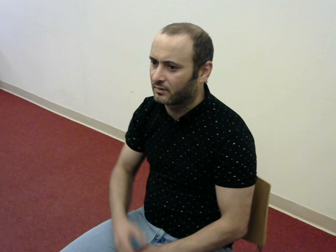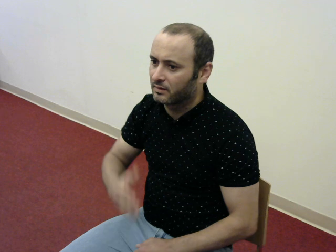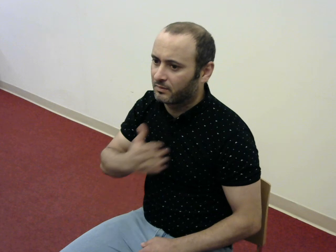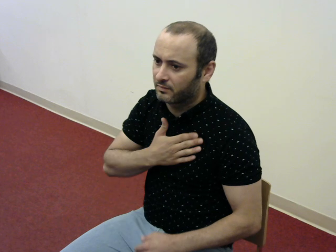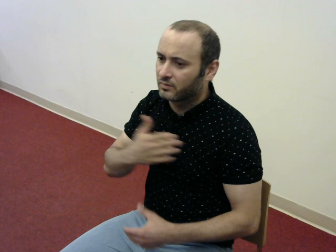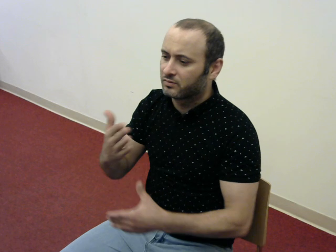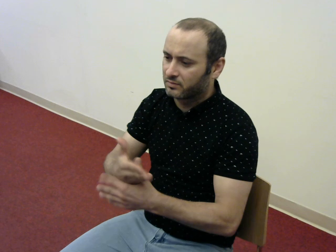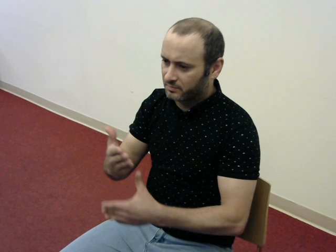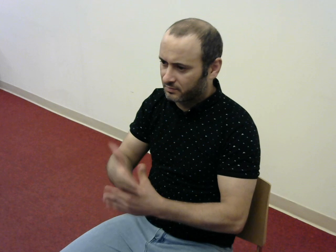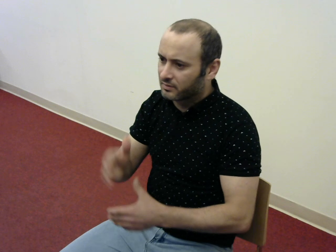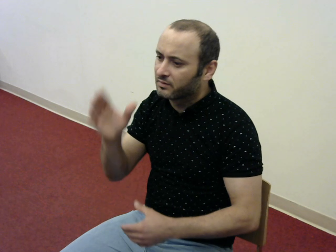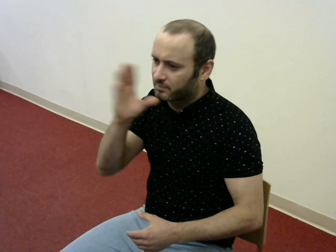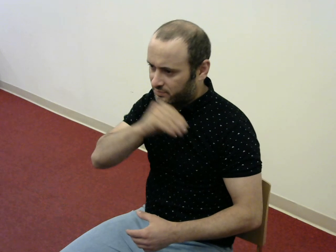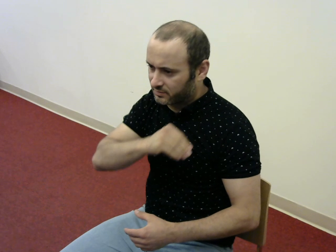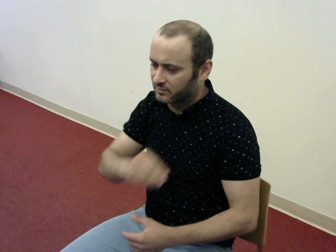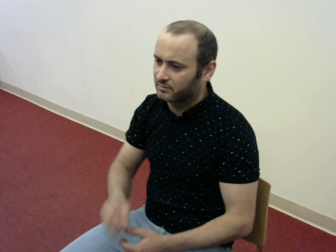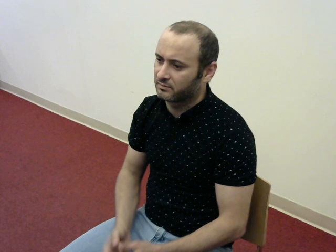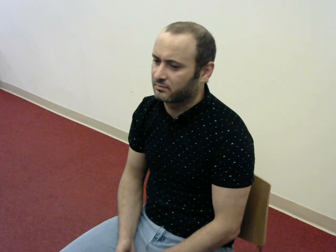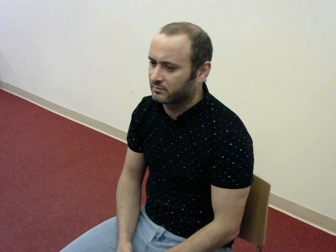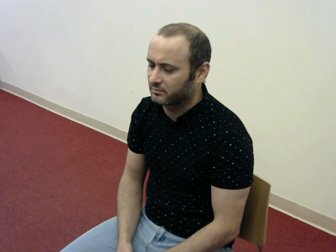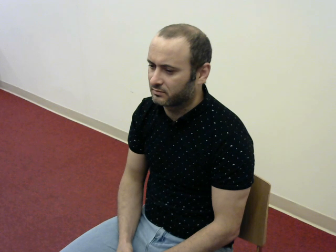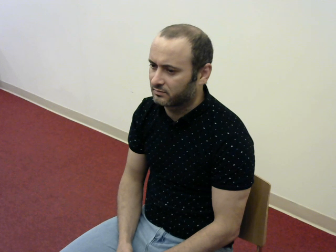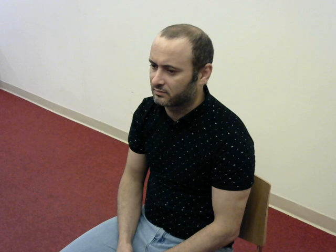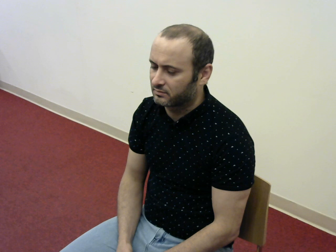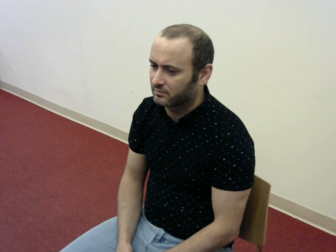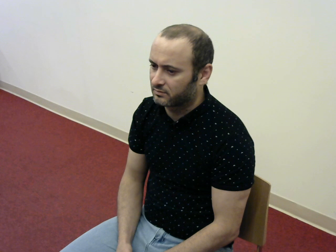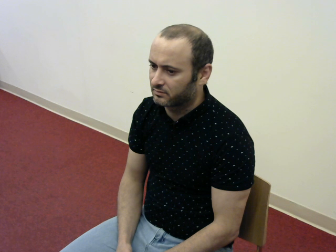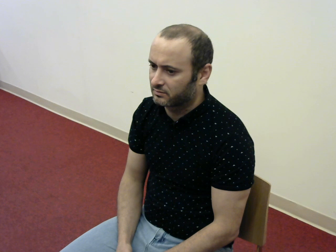Mənə kömək edə bilərsinizmi?